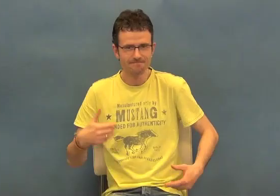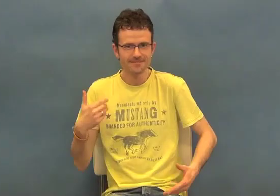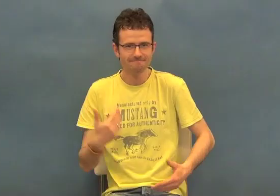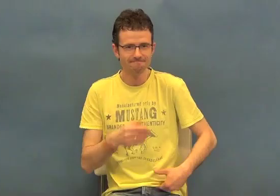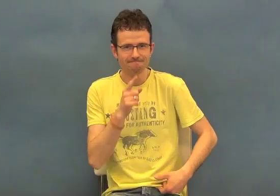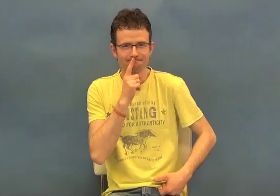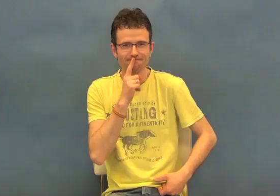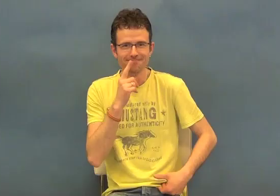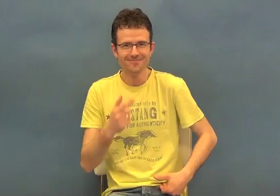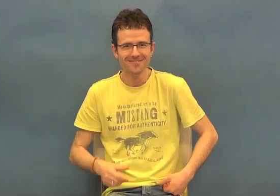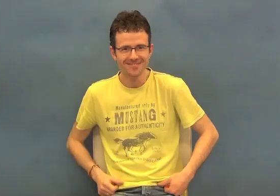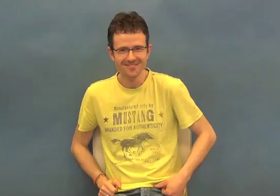Szkoda, no nic.